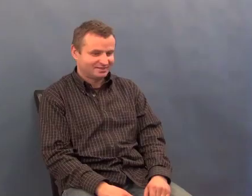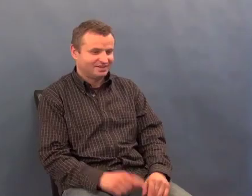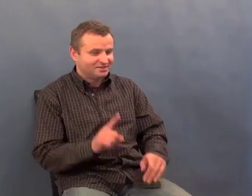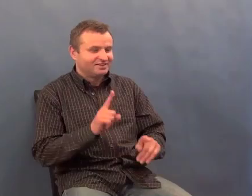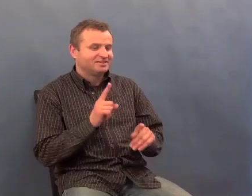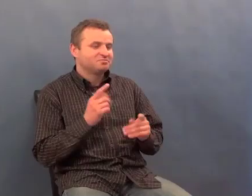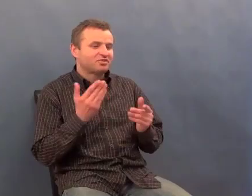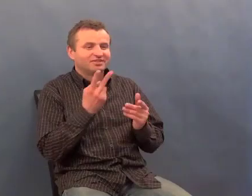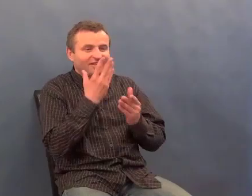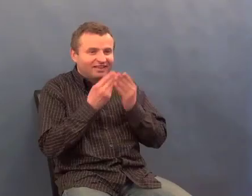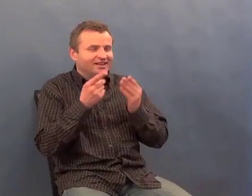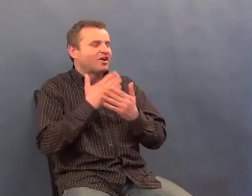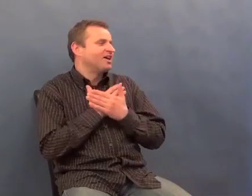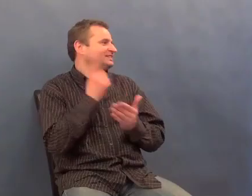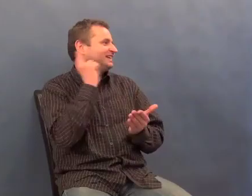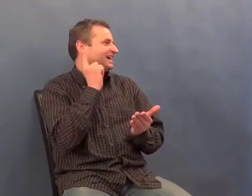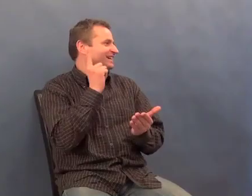Może oni chcą po cichu kochać się, a jest zakaz.